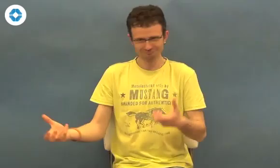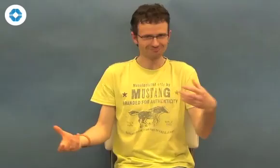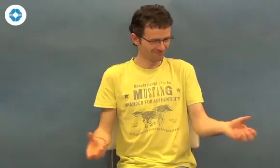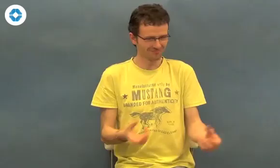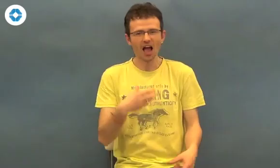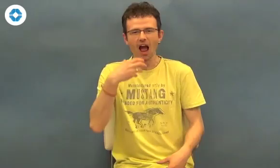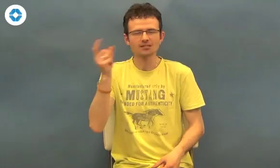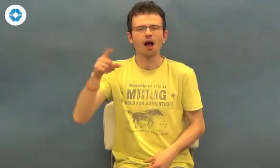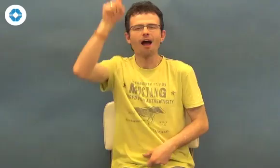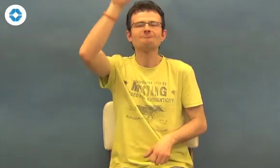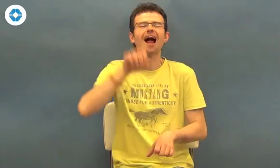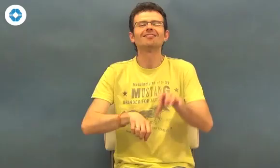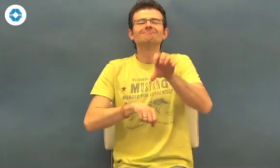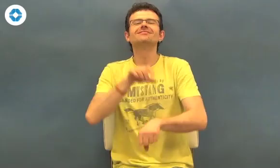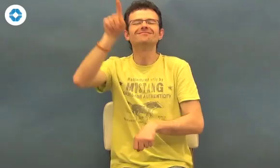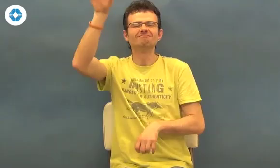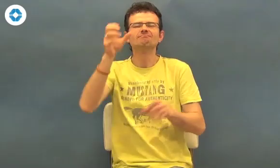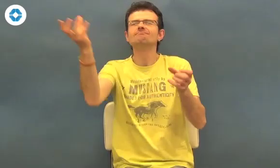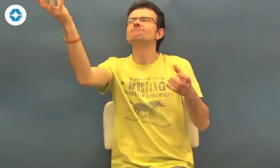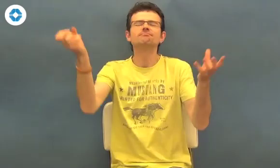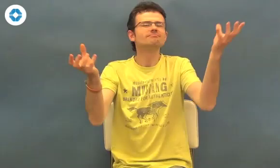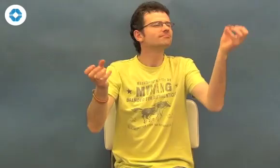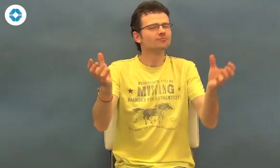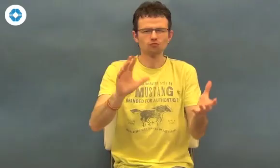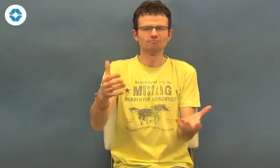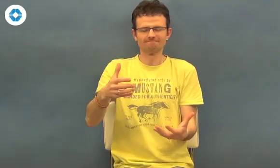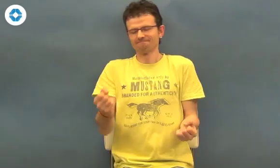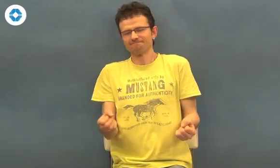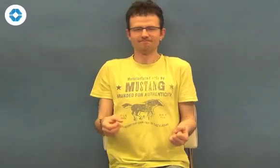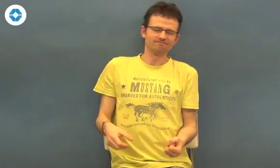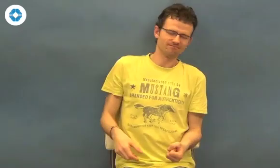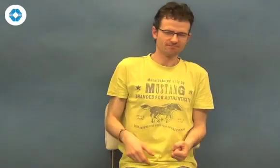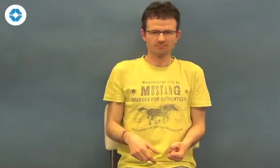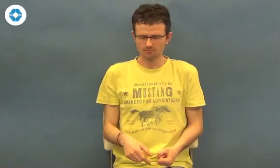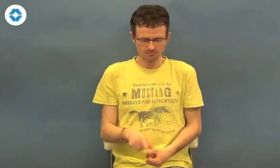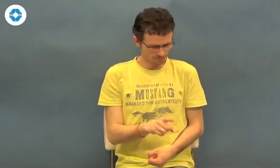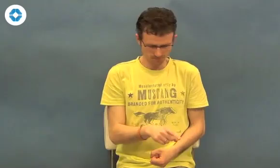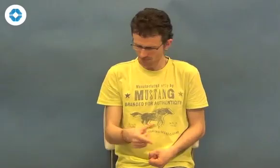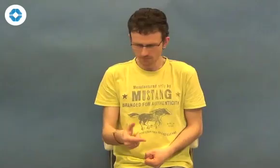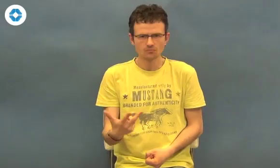Zaczęli je jeść, a pan na drzewie skończył zrywać gruszki i właśnie zszedł. Zaczął liczyć kosze.